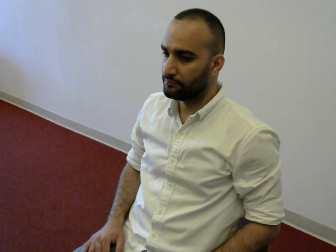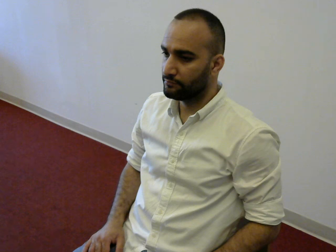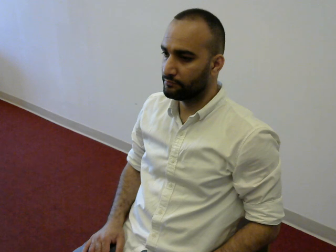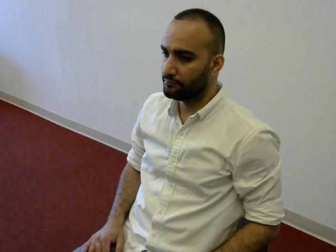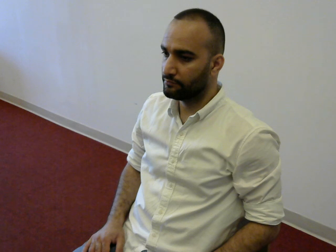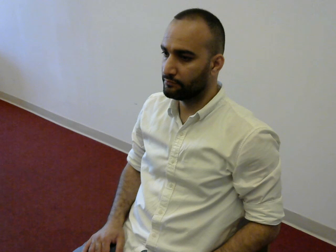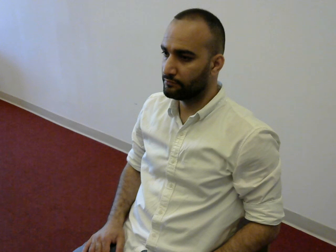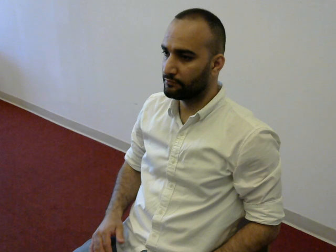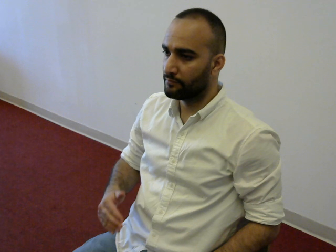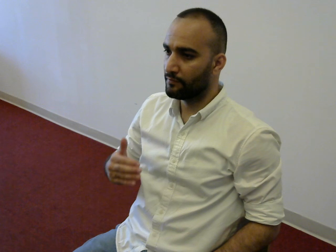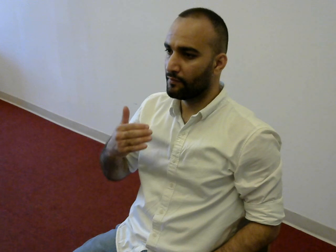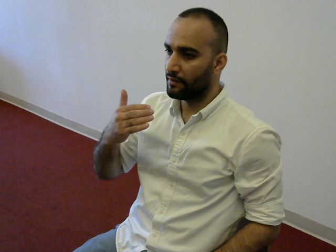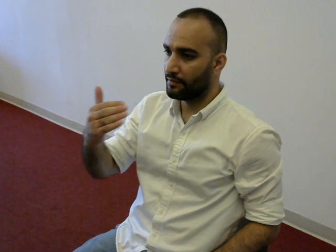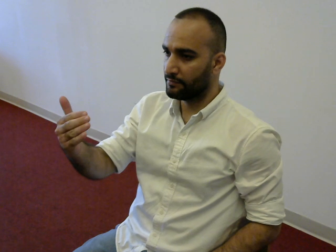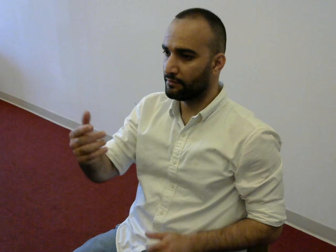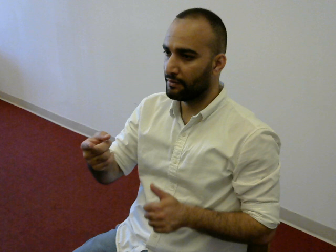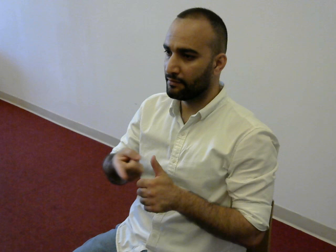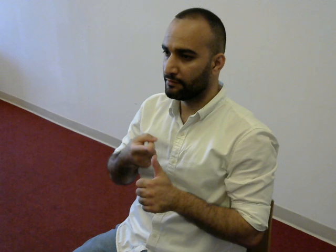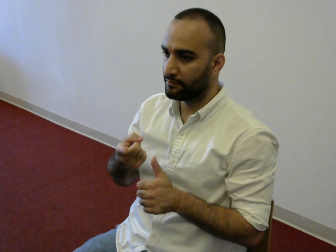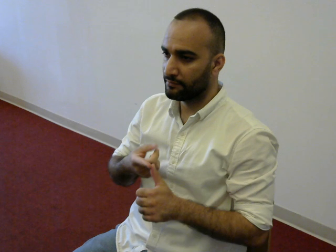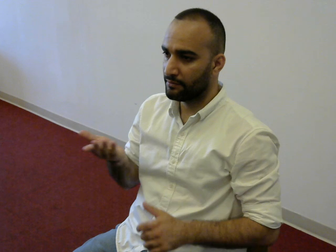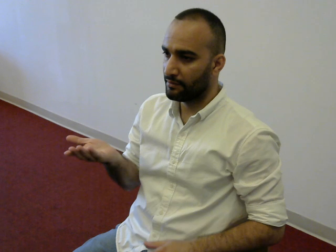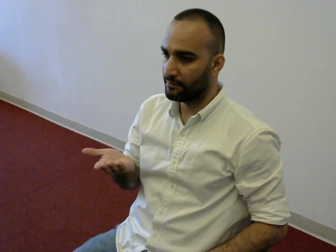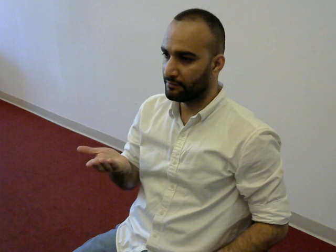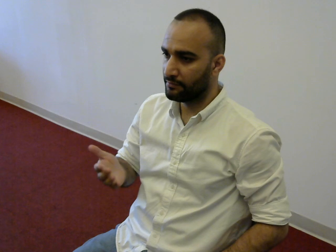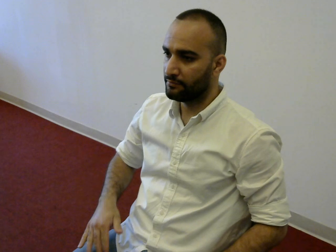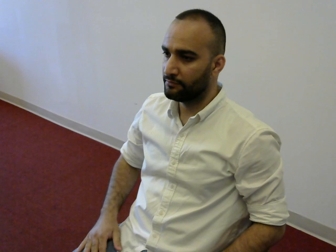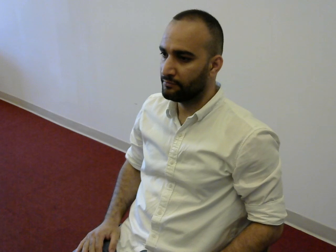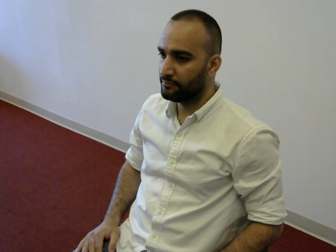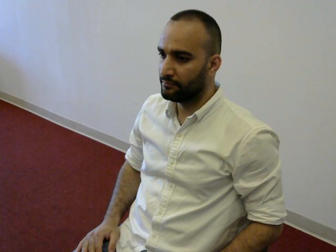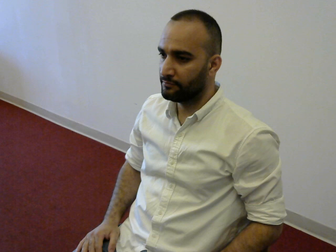Sizin adınız nədir?